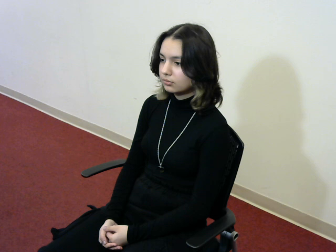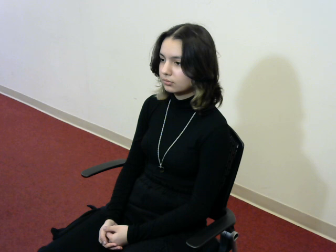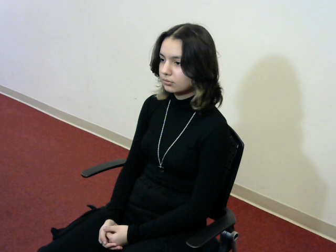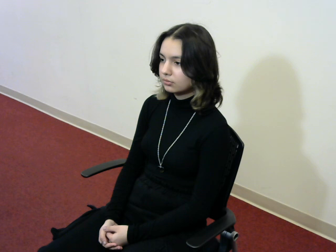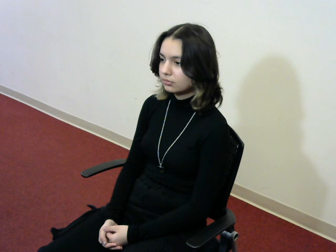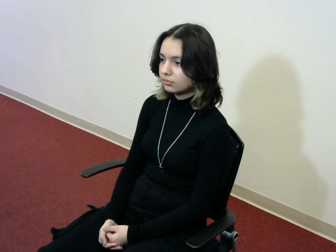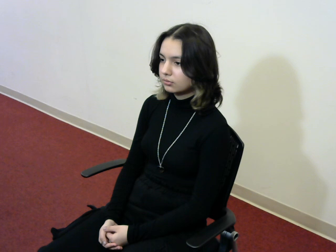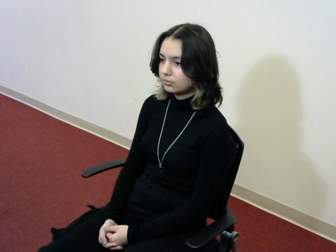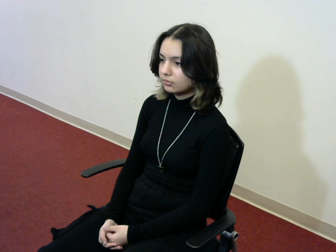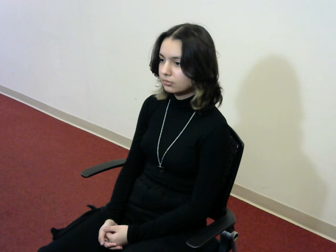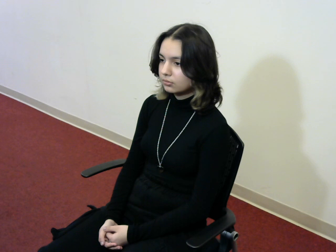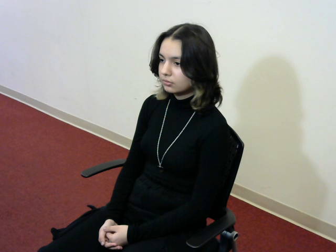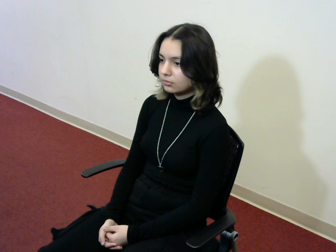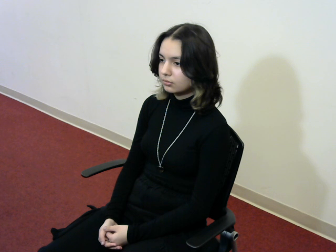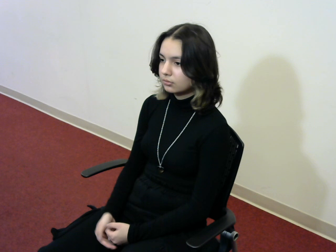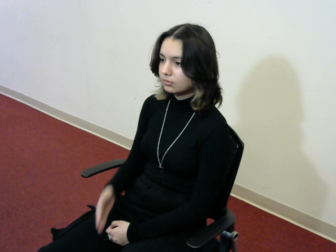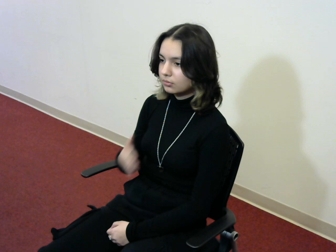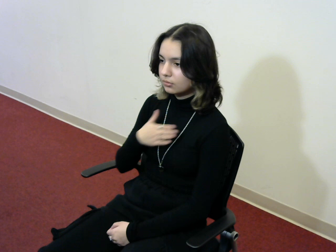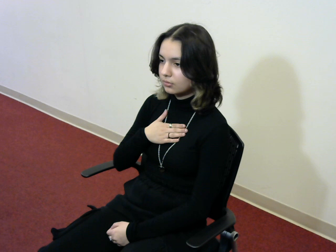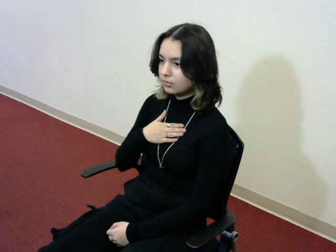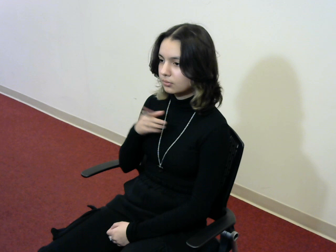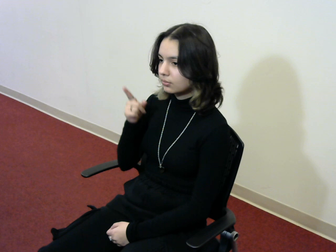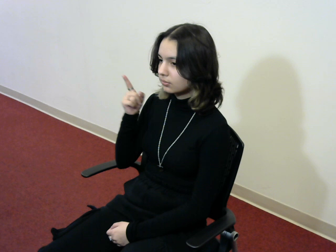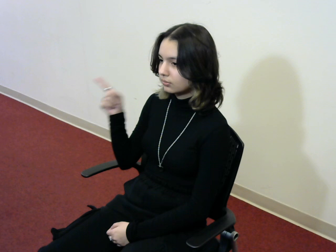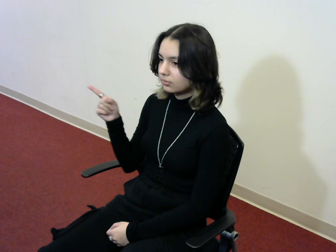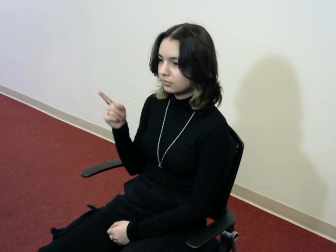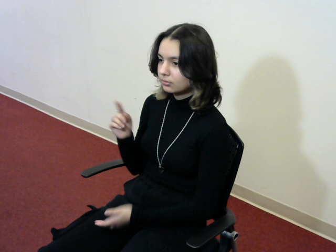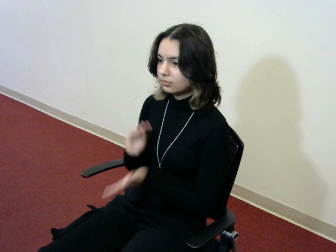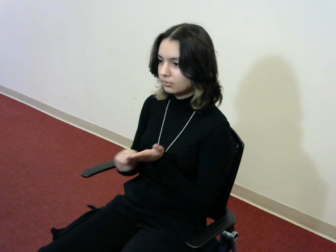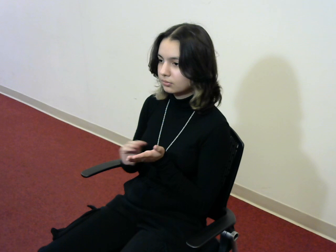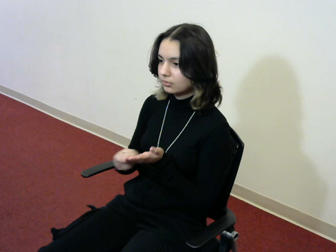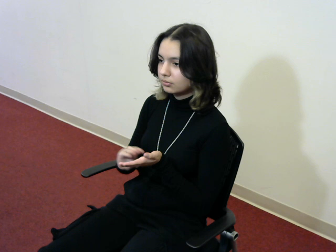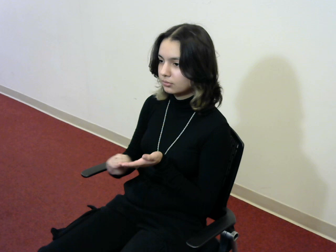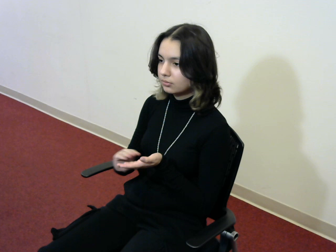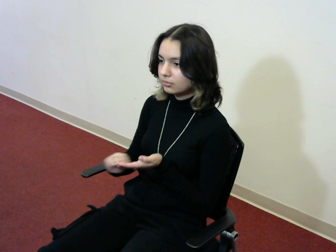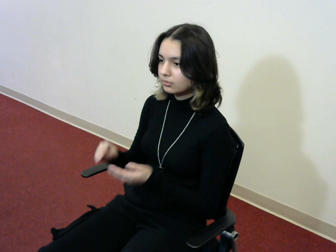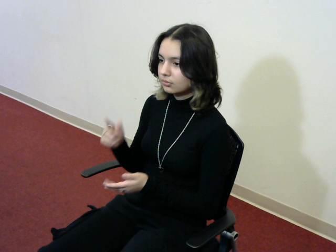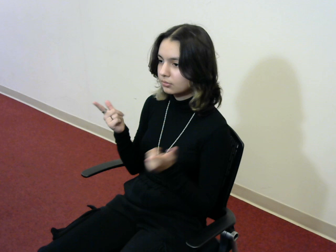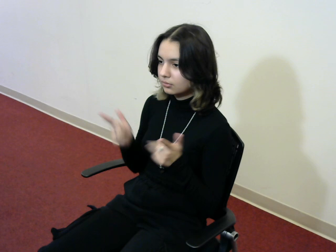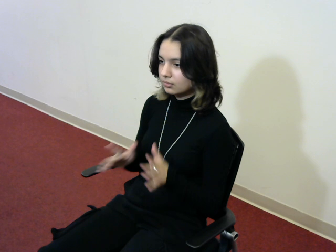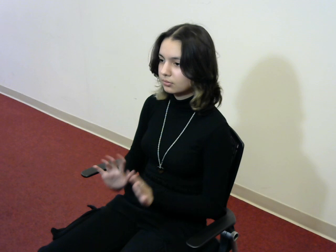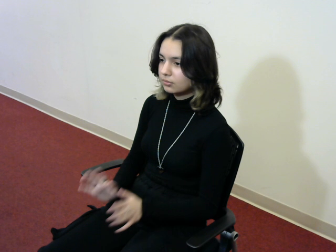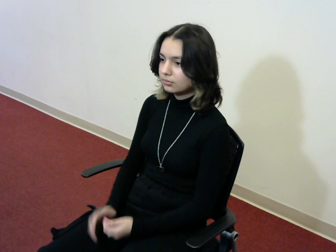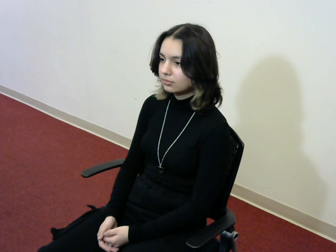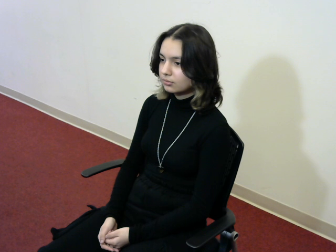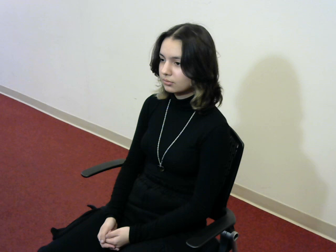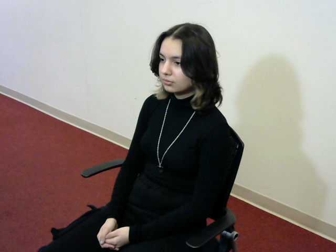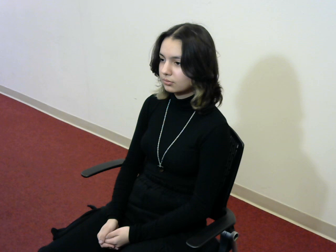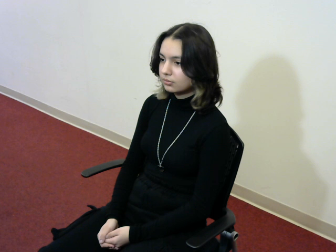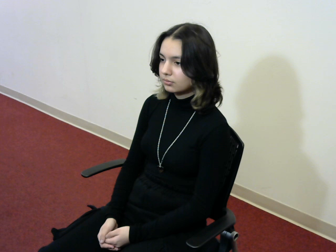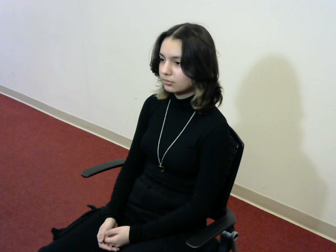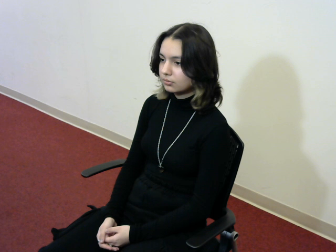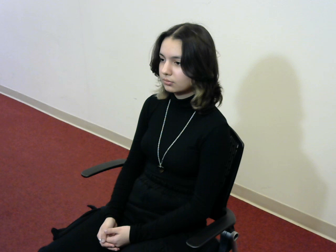Mən onun yazdıqları ilə razı deyiləm